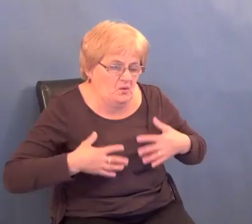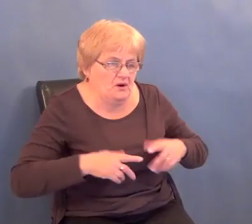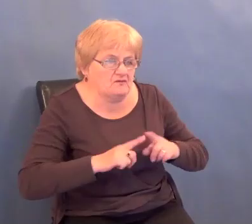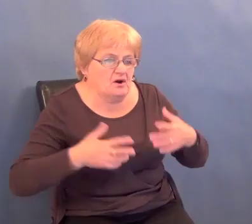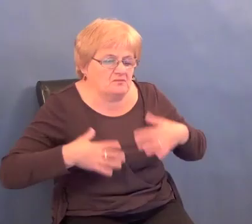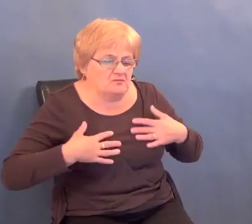Nie wolno się kąpać.